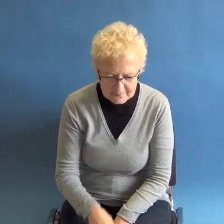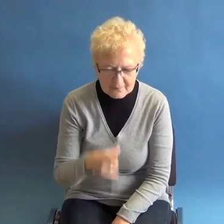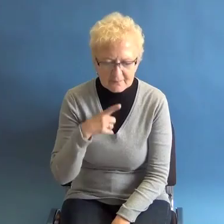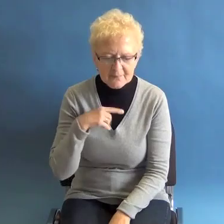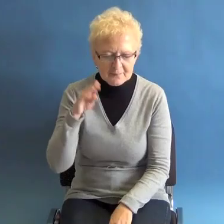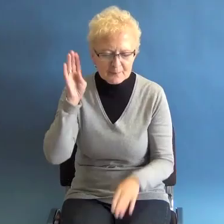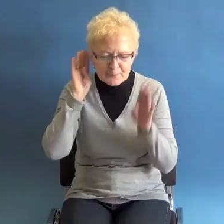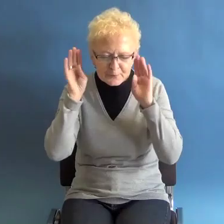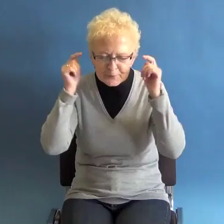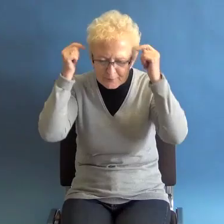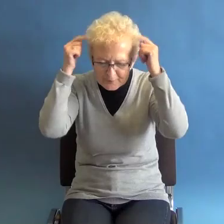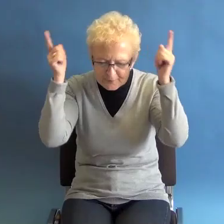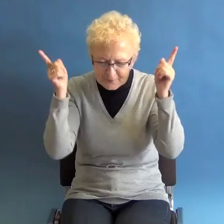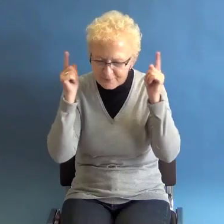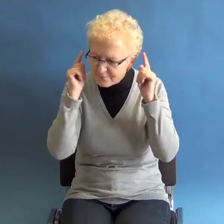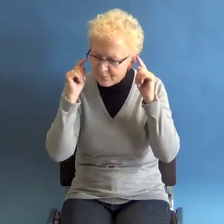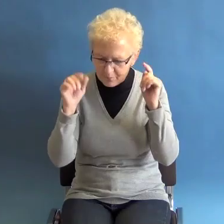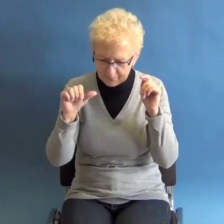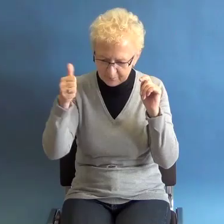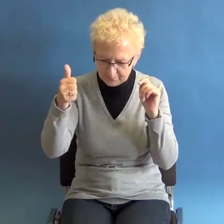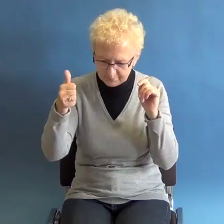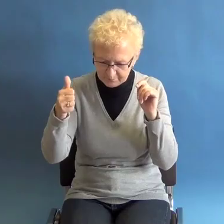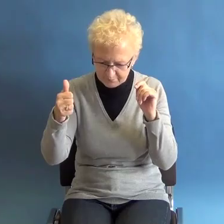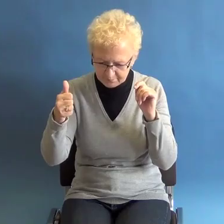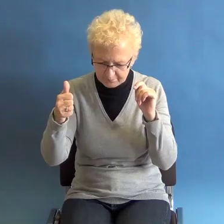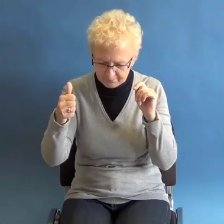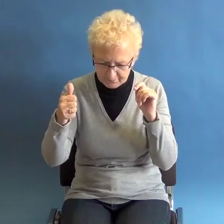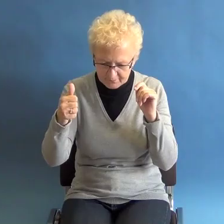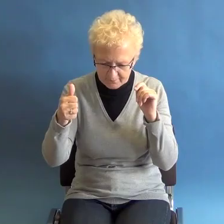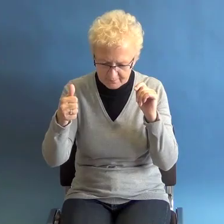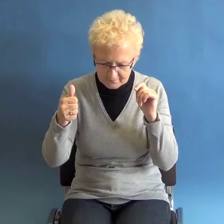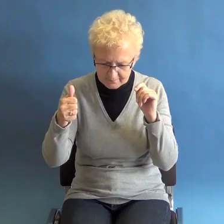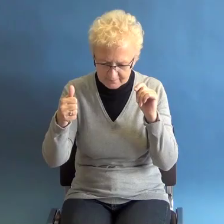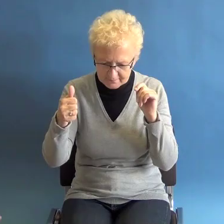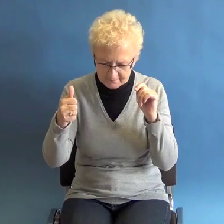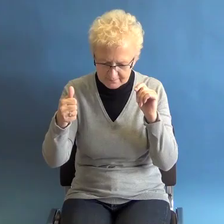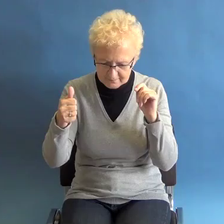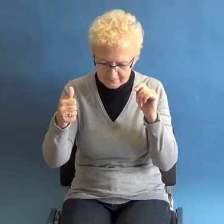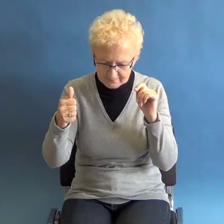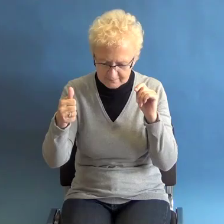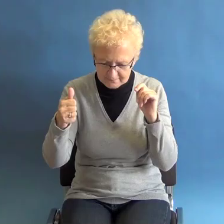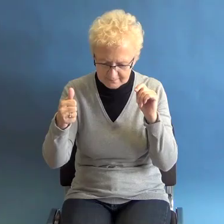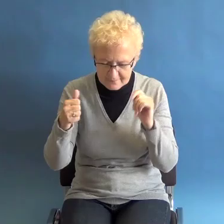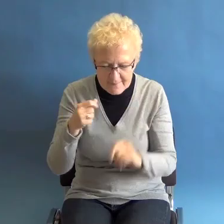Aha, Myszka Miki... najpierw...